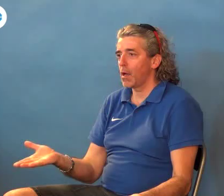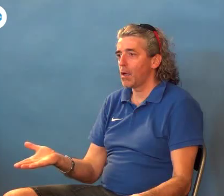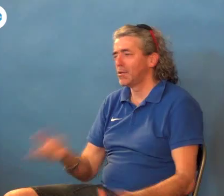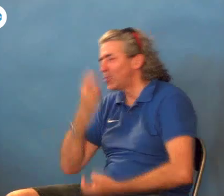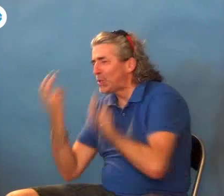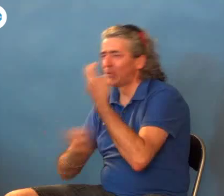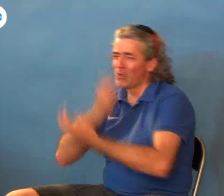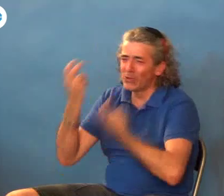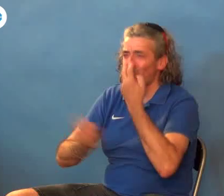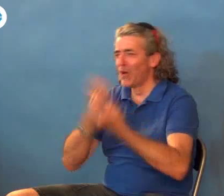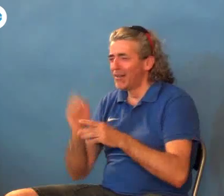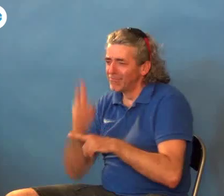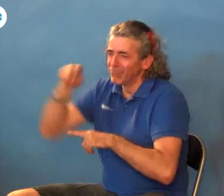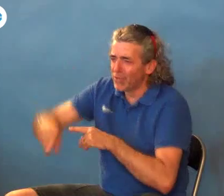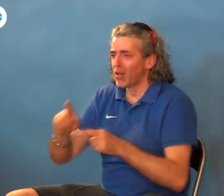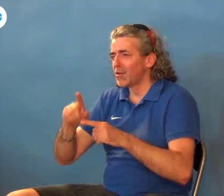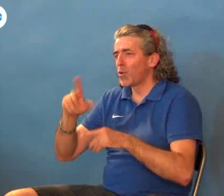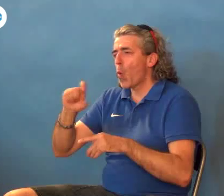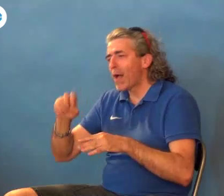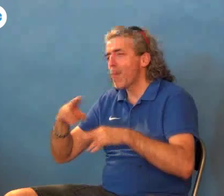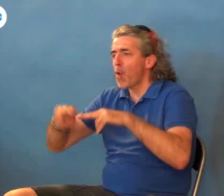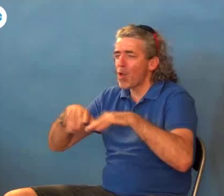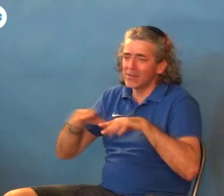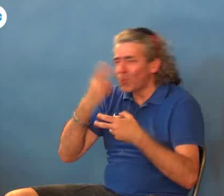Szuka, wychodzi na łąkę, pole i szuka.